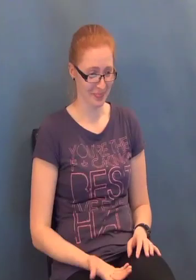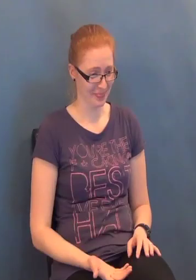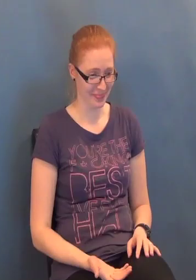Nie mogę.